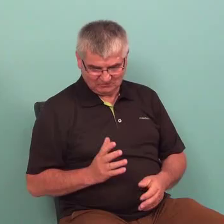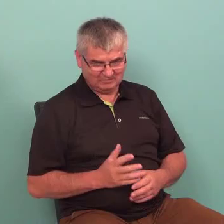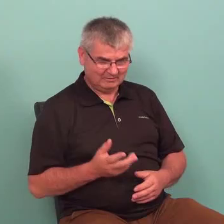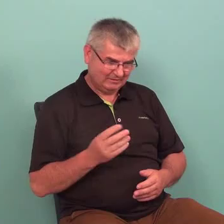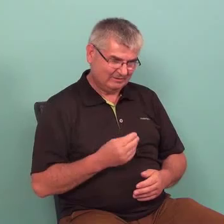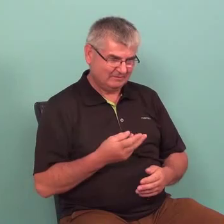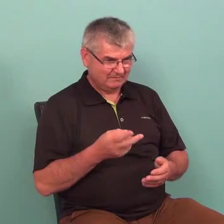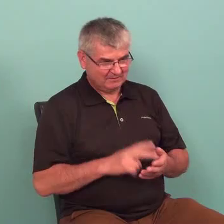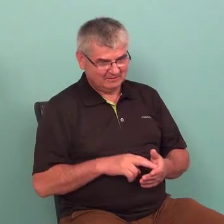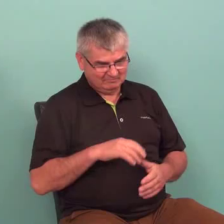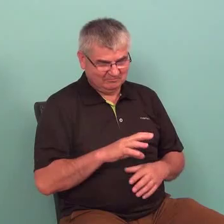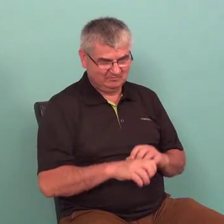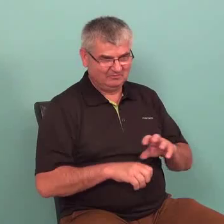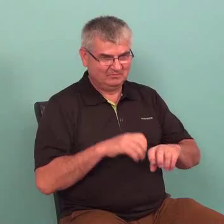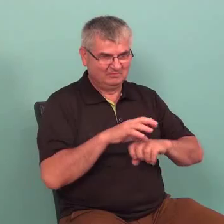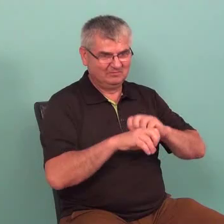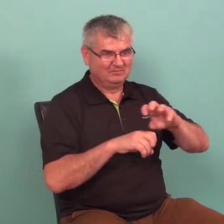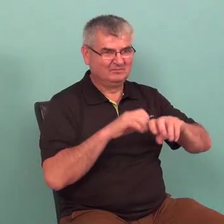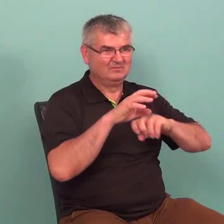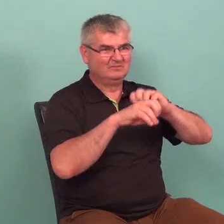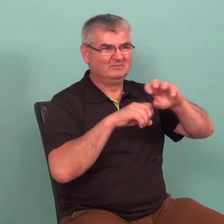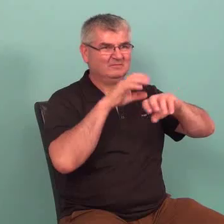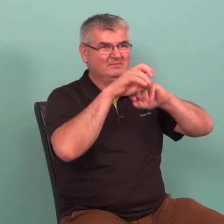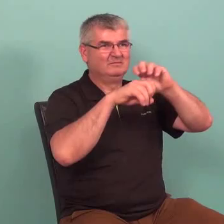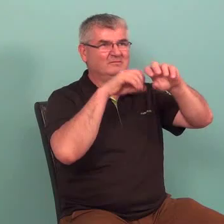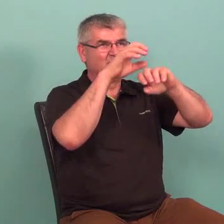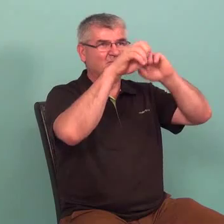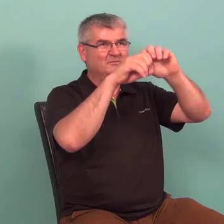Jeszcze raz wraca na górę wchodząc po drabinie.